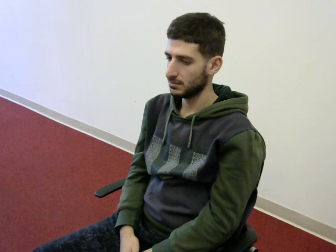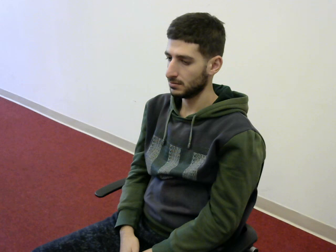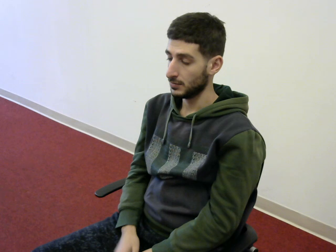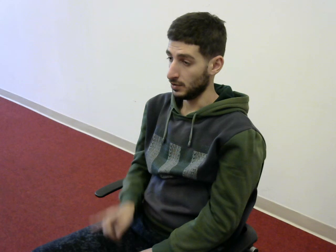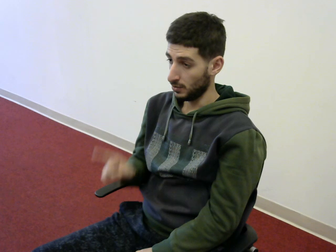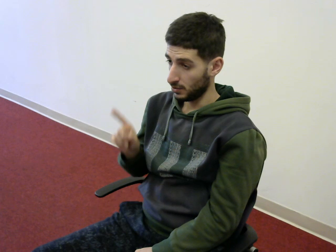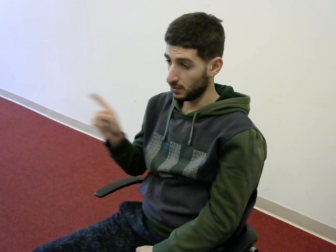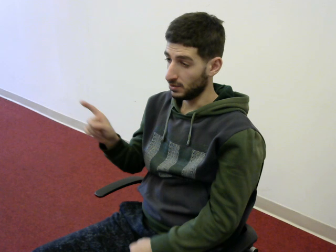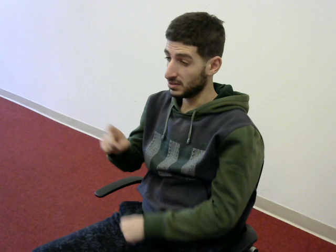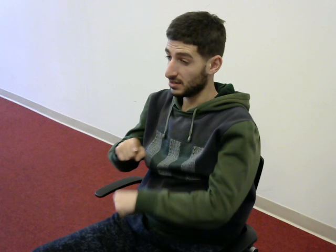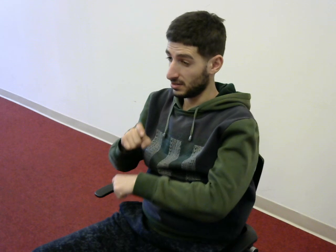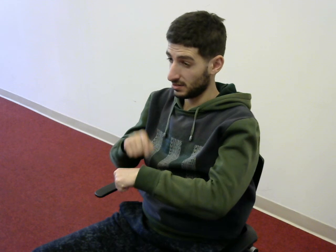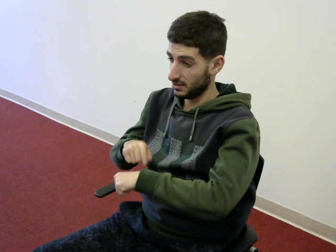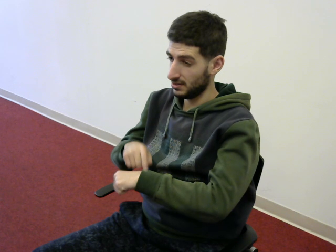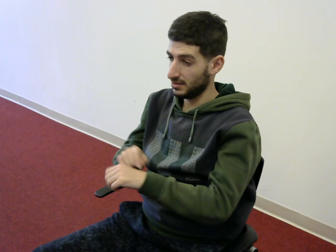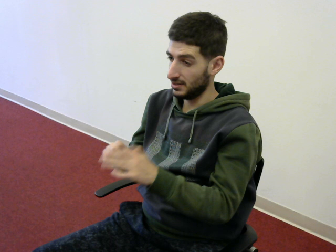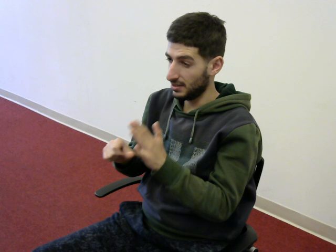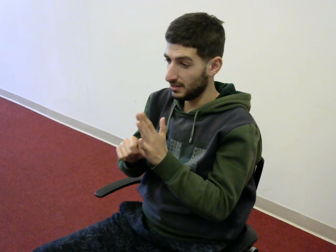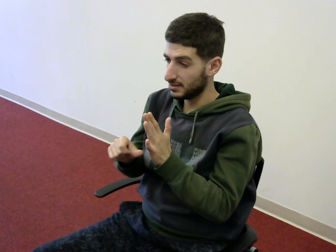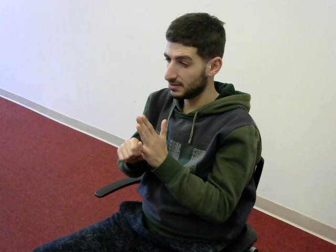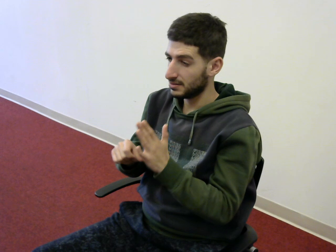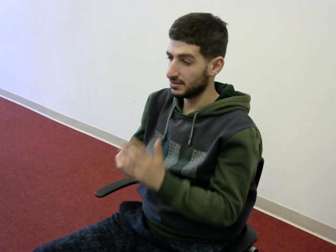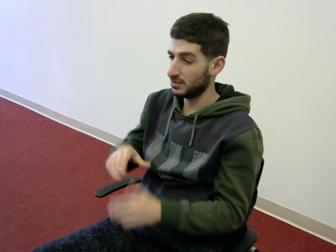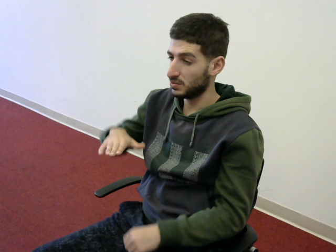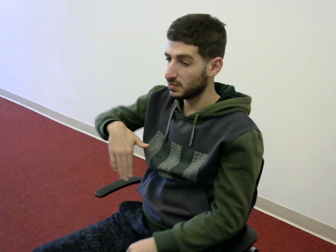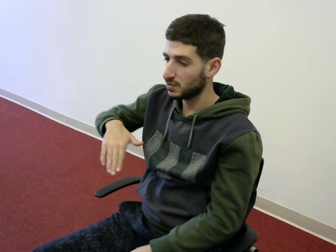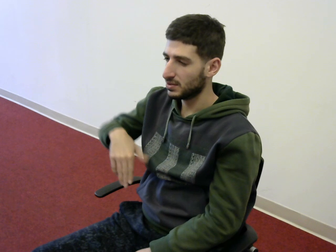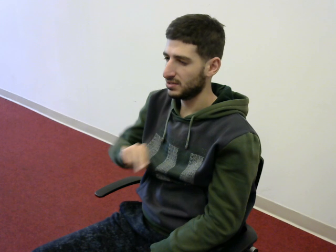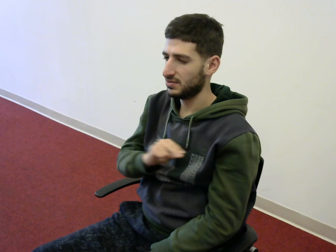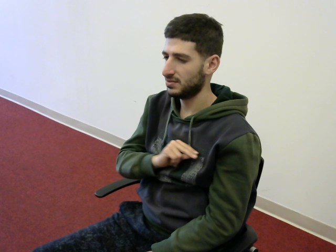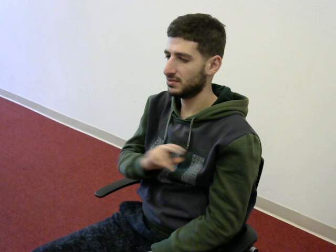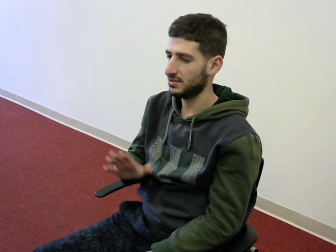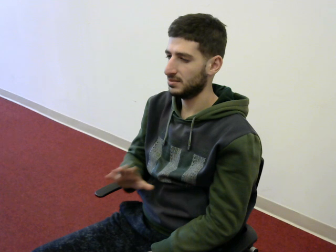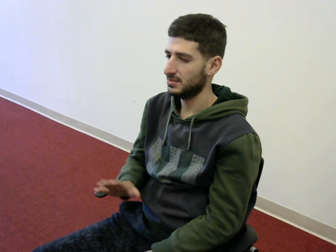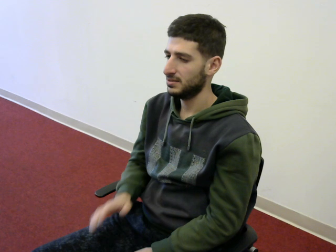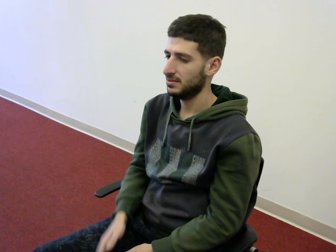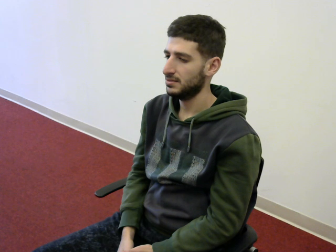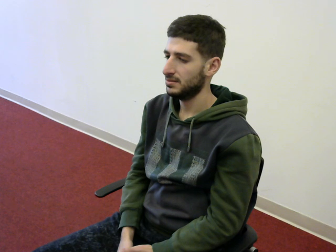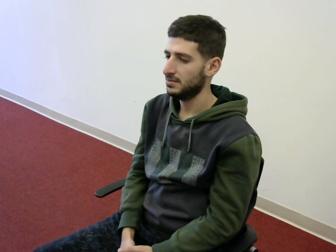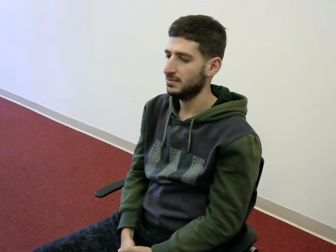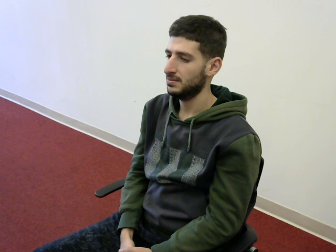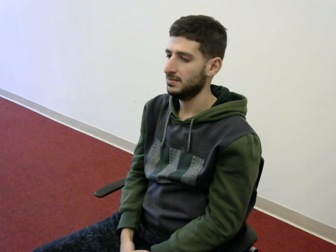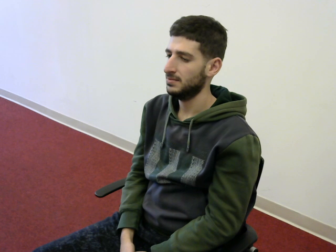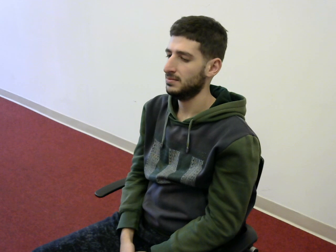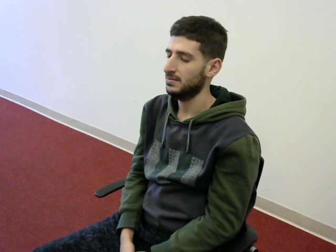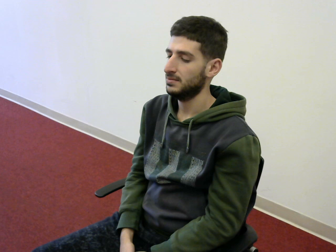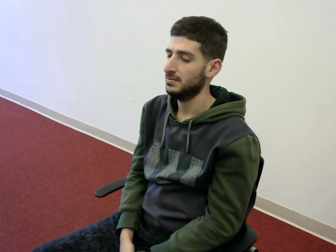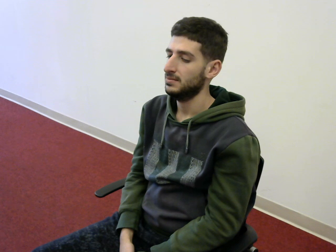O saat 6-dan sonra işləmir